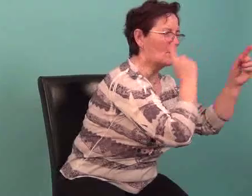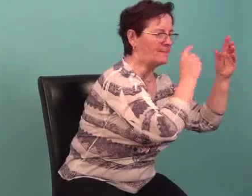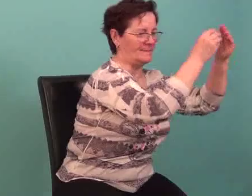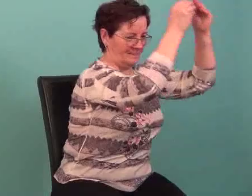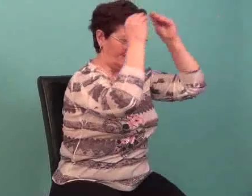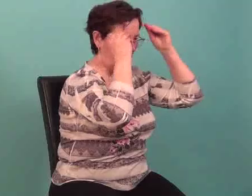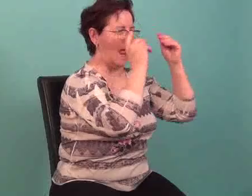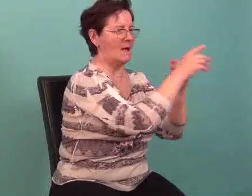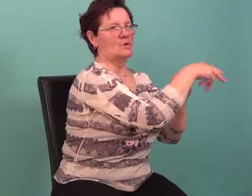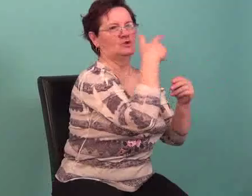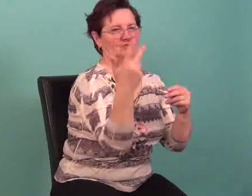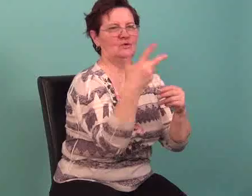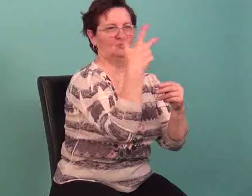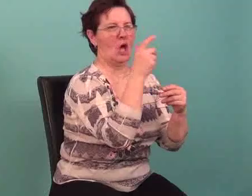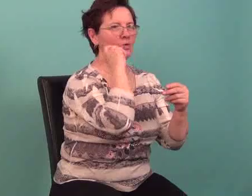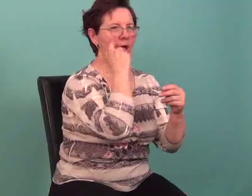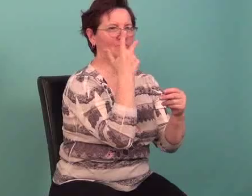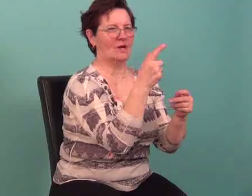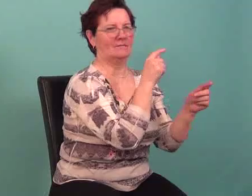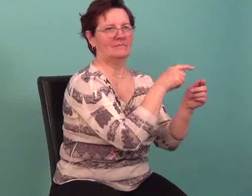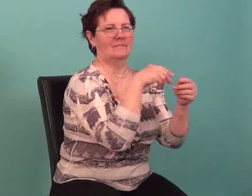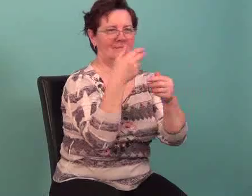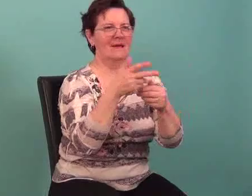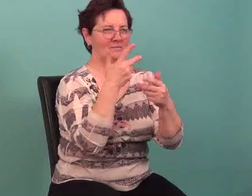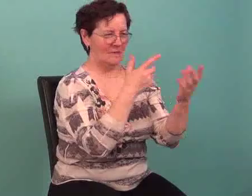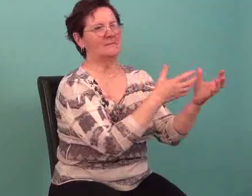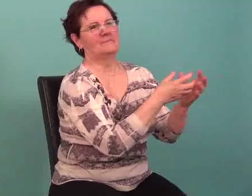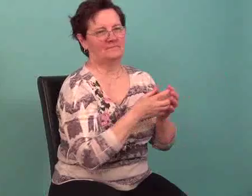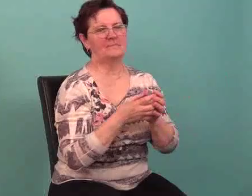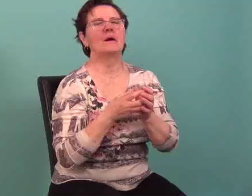Chłopiec wziął trzy gruszki dla trzech chłopców, aby im dać.